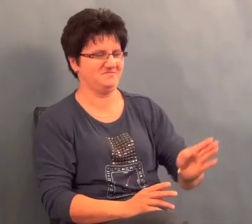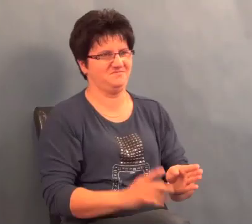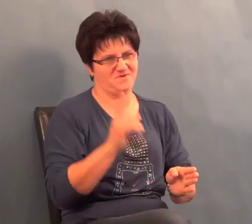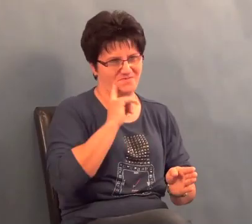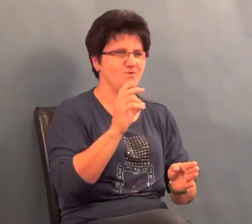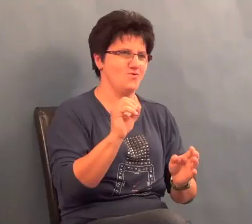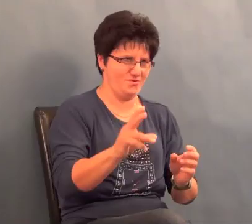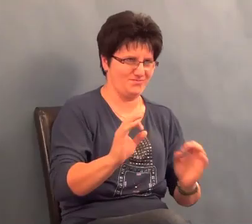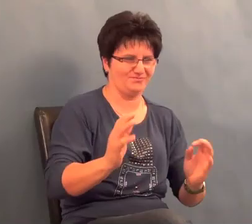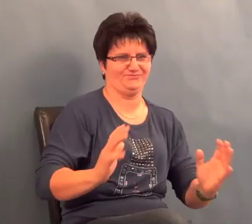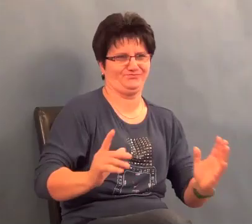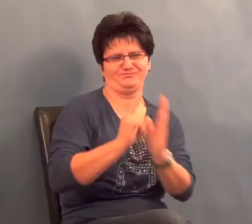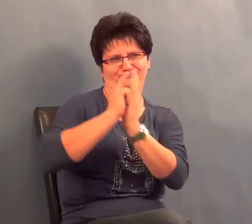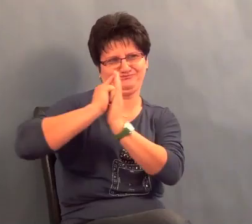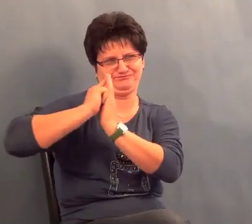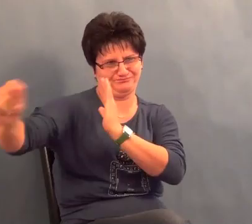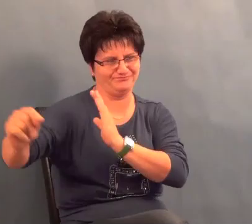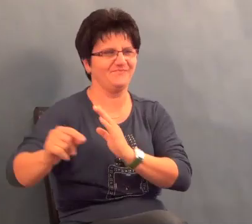A chłopak na to, że ok, dobrze i wybiega.